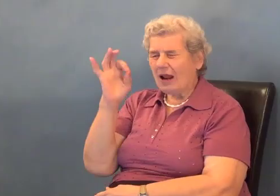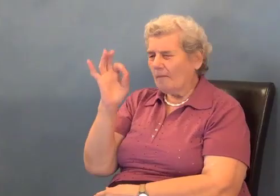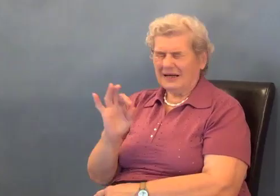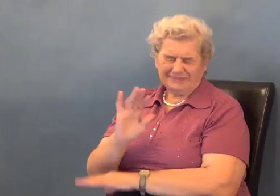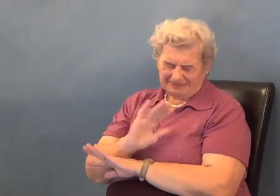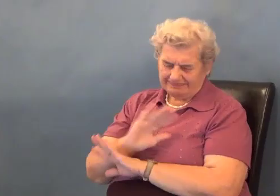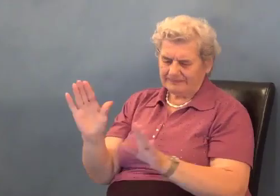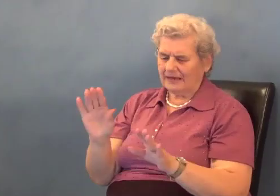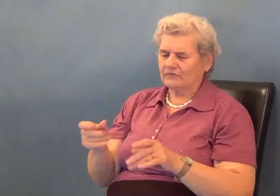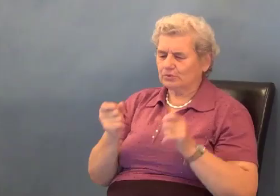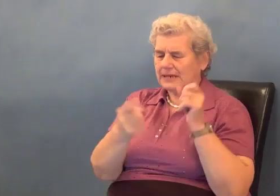Zero procent.